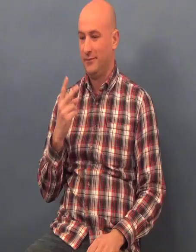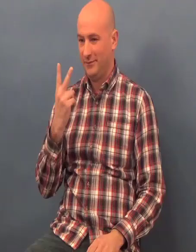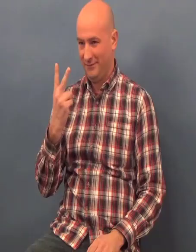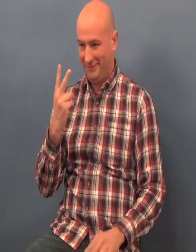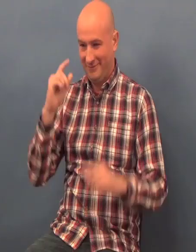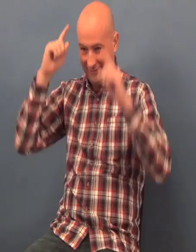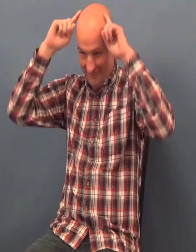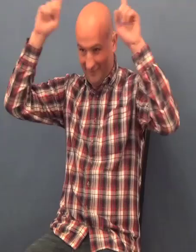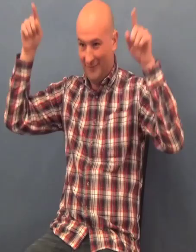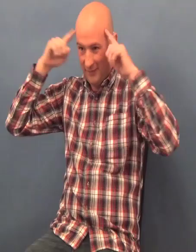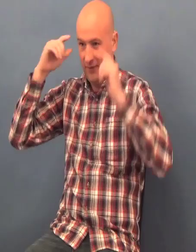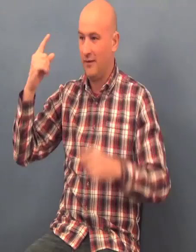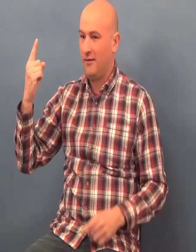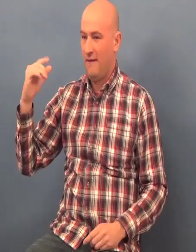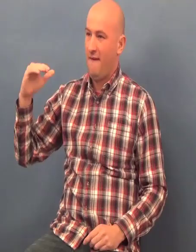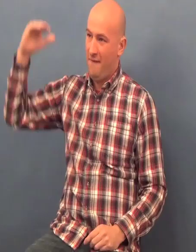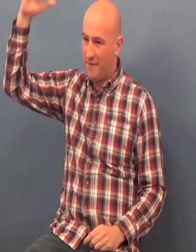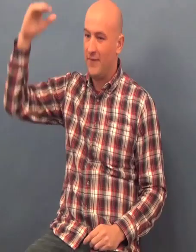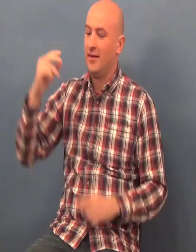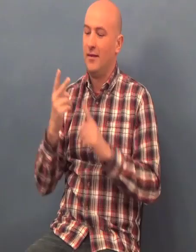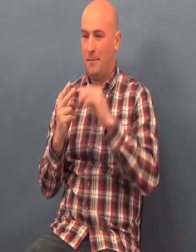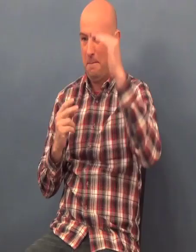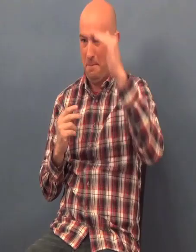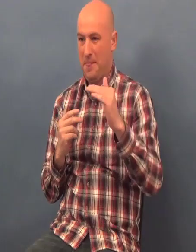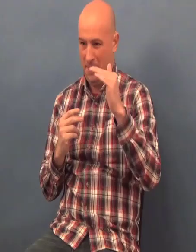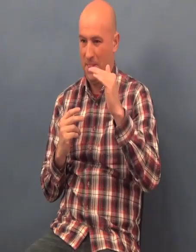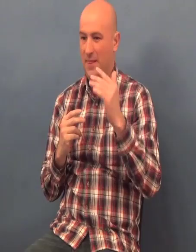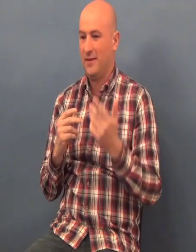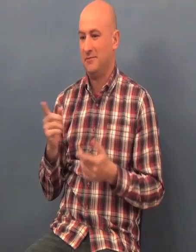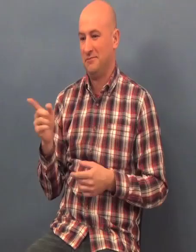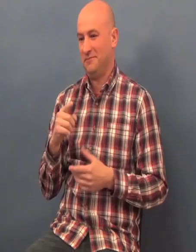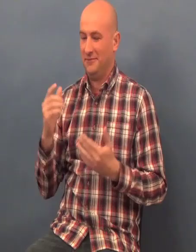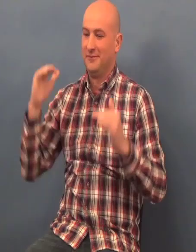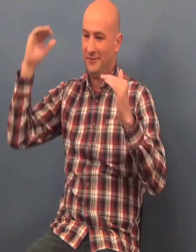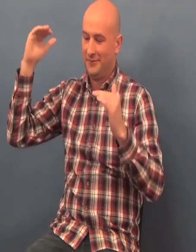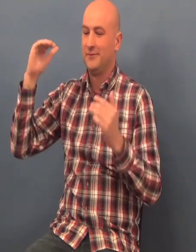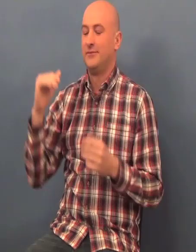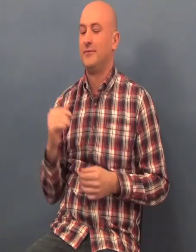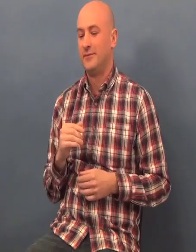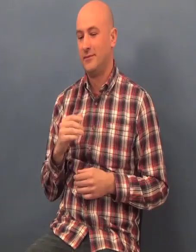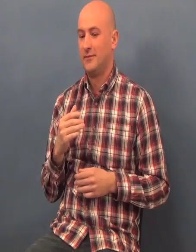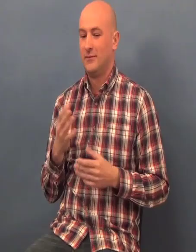Są dwie Myszki [Miki]: jedna jest duża, a druga mała.